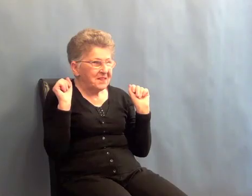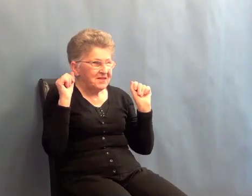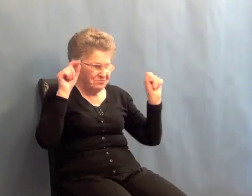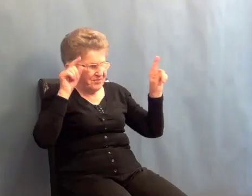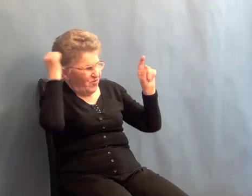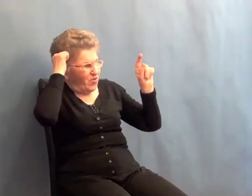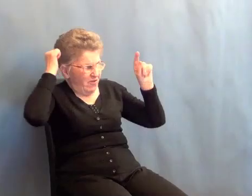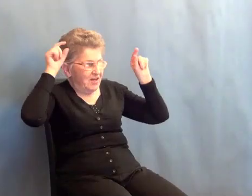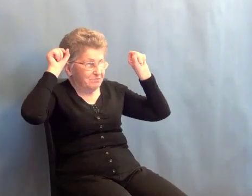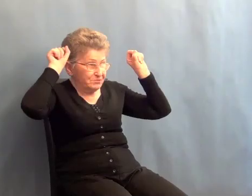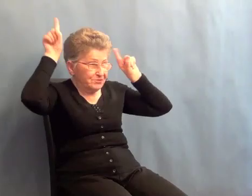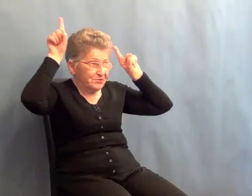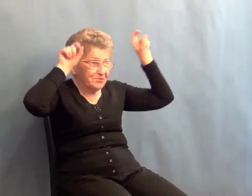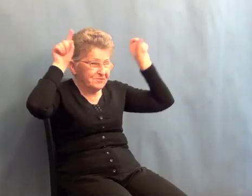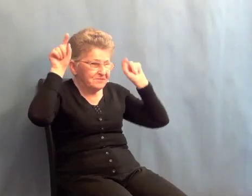Kot uderza w głowę i kręci mu się w głowie, nad głową pojawiają się gwiazdki.